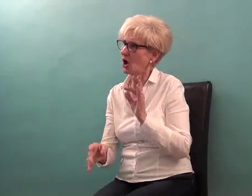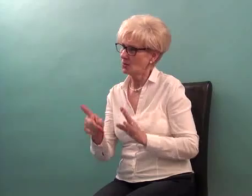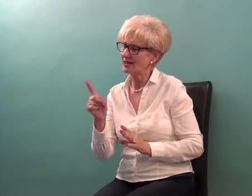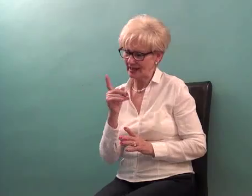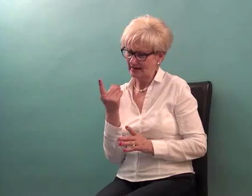To jedno powinnam dodać.